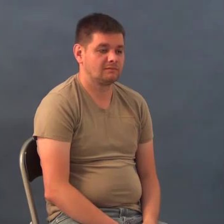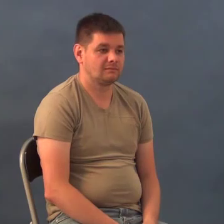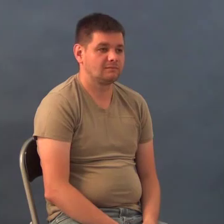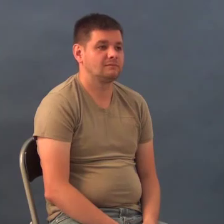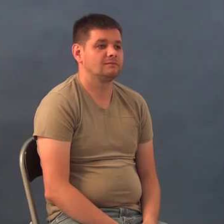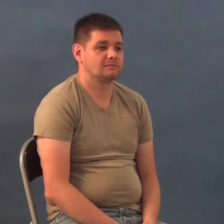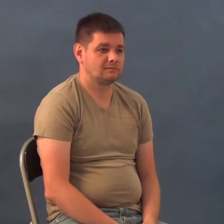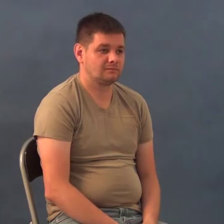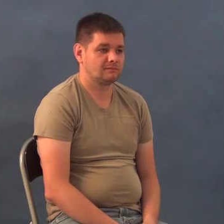Okrągły znak.